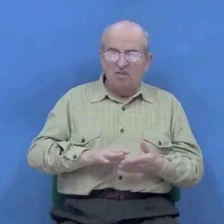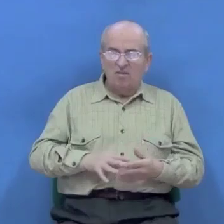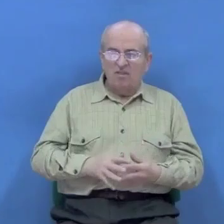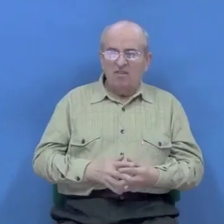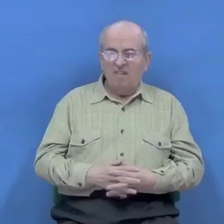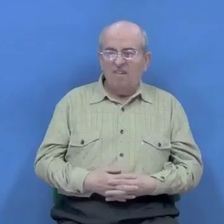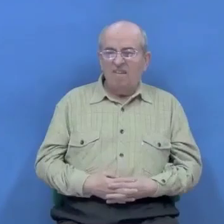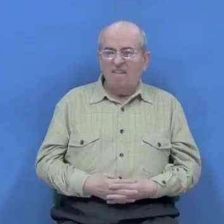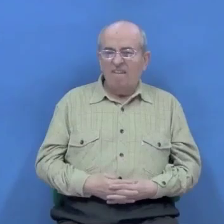Brudny.